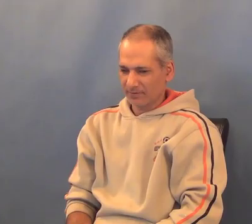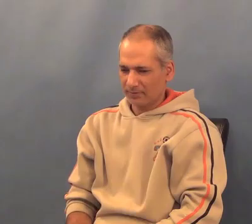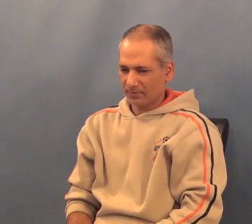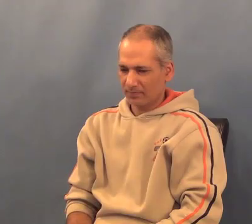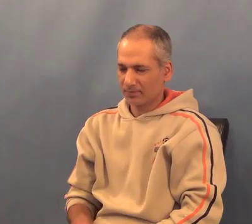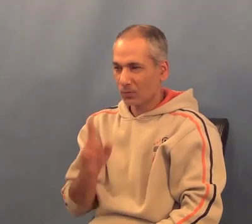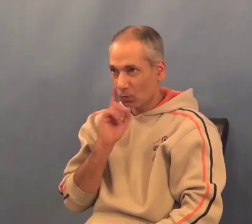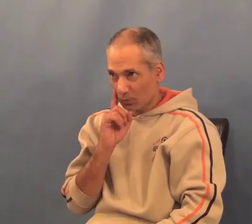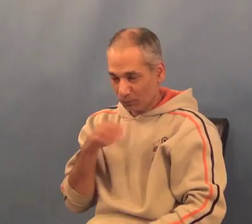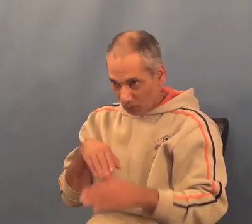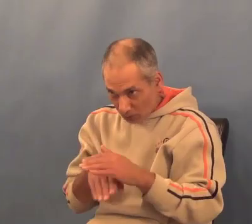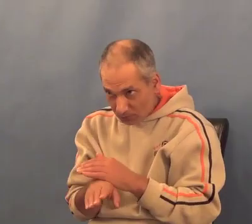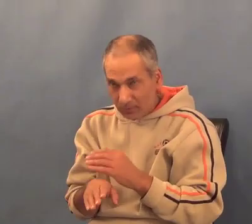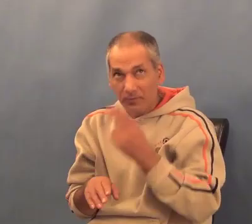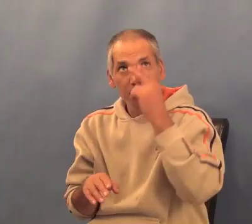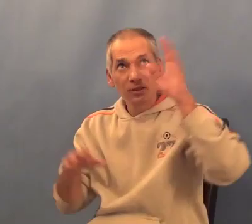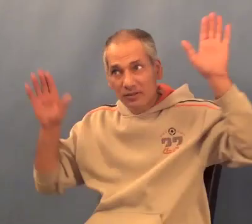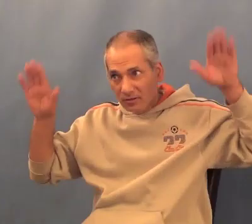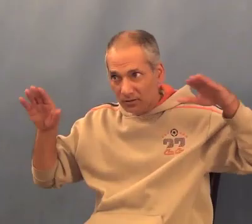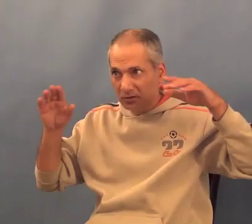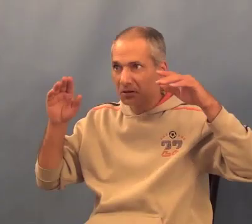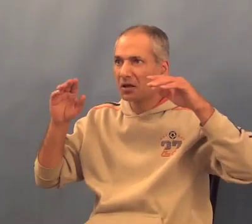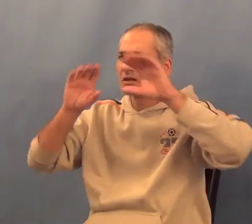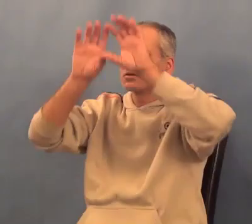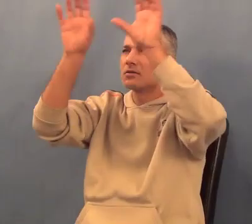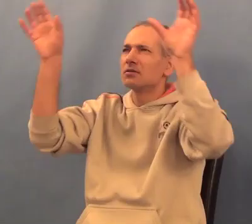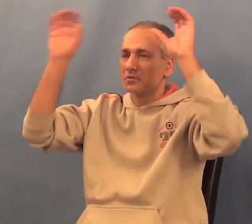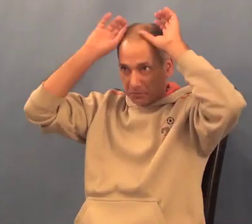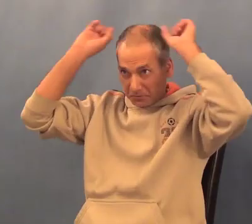Chłopak chowa się przed pszczołami i nagle zauważa jakieś rogi.